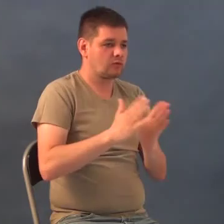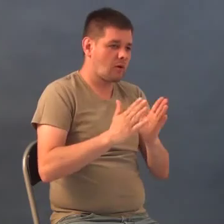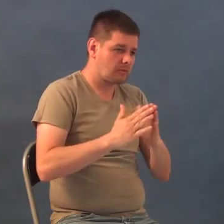Urlop.